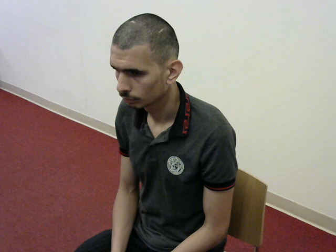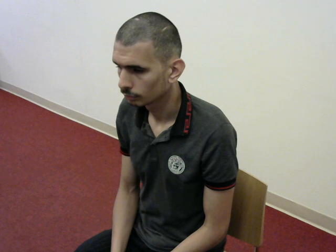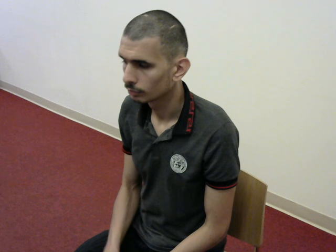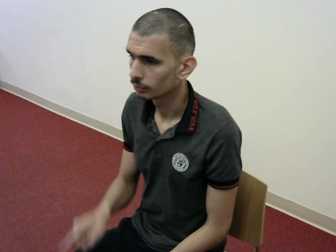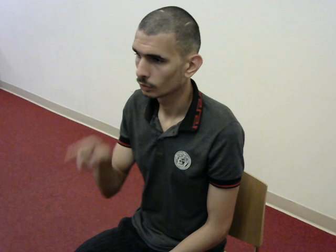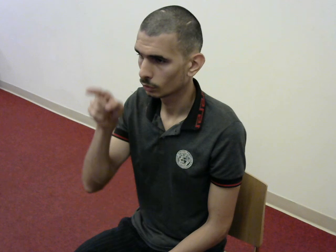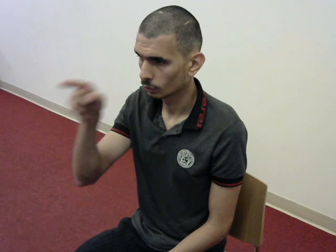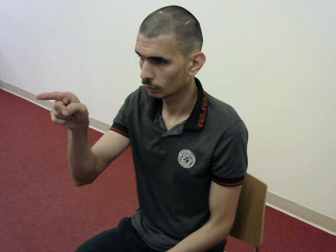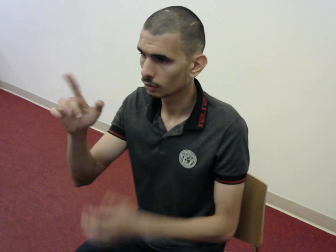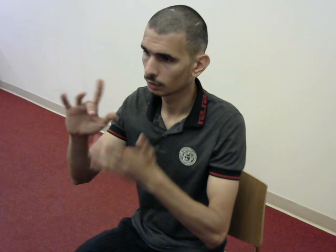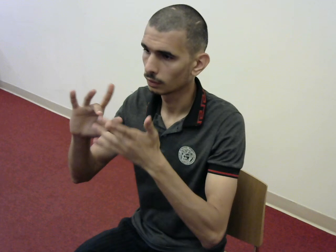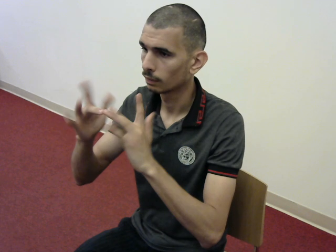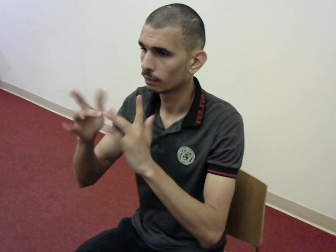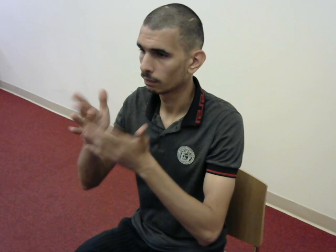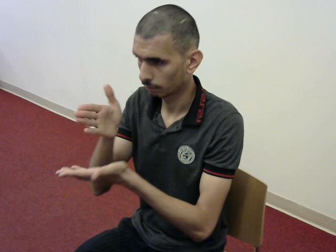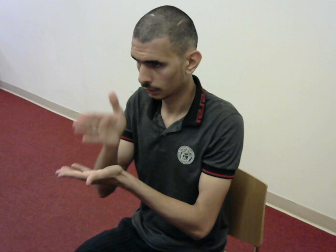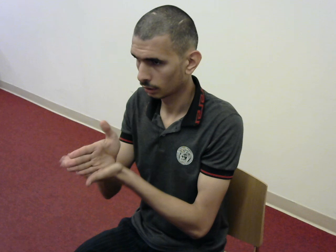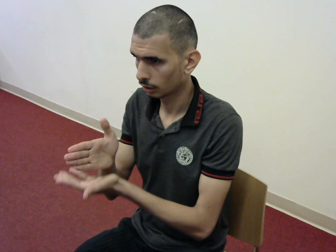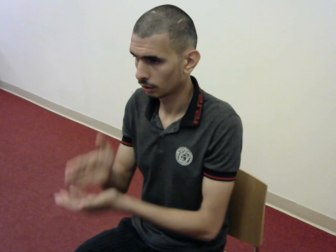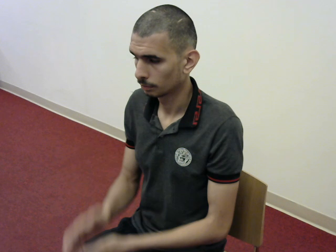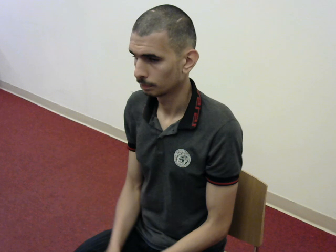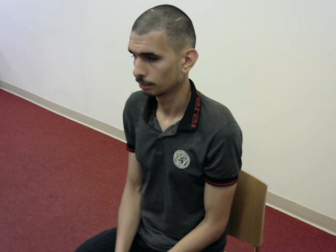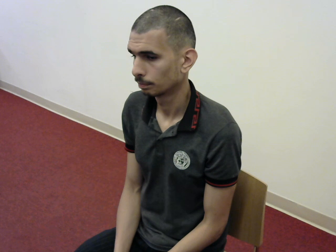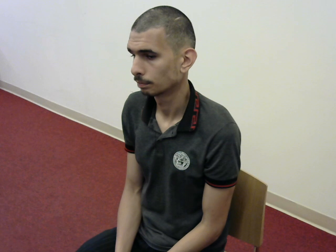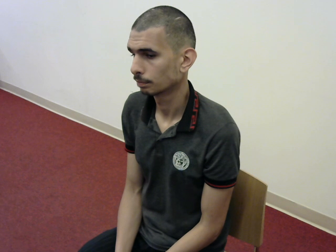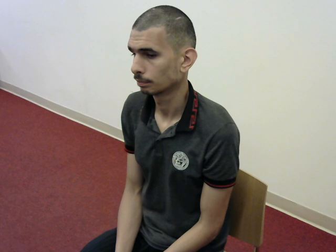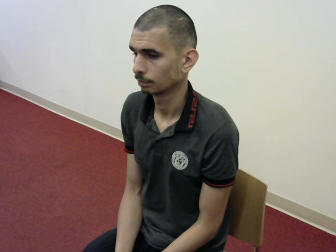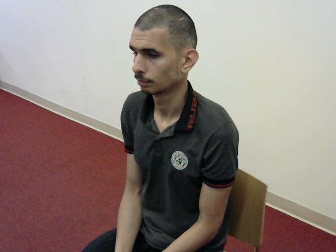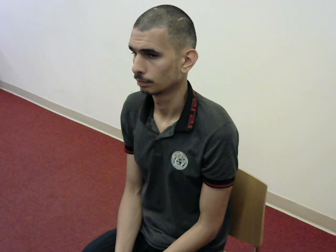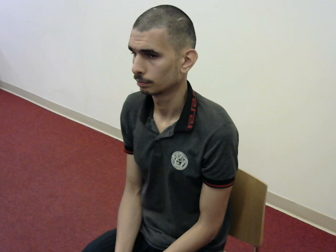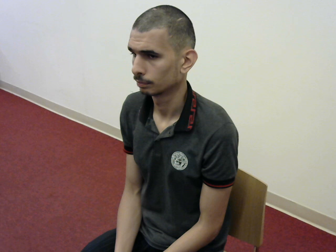Sizdə internet varmı?